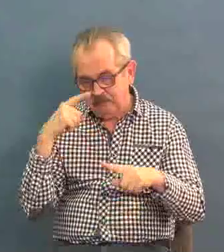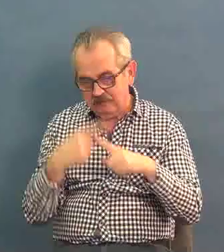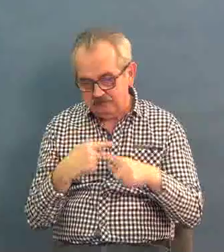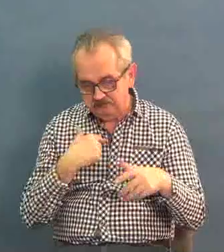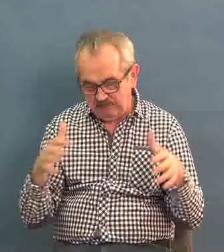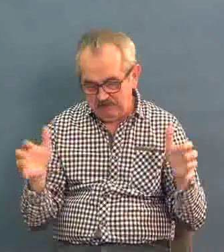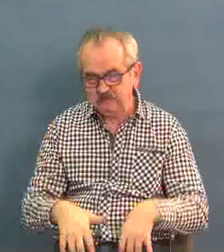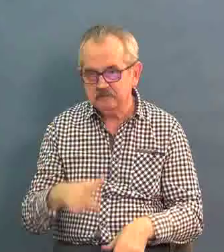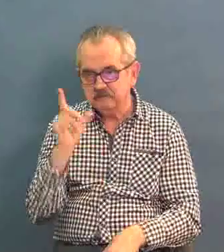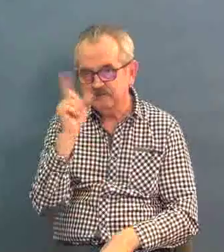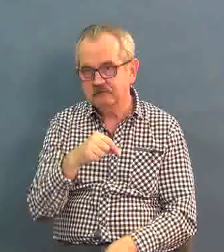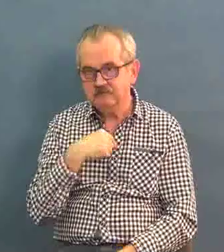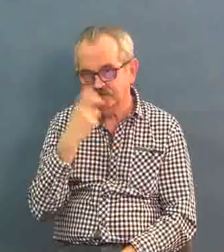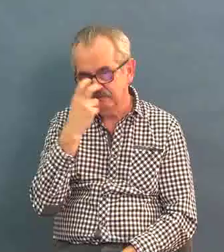Szybko tam biegnę, jestem ciekawy.